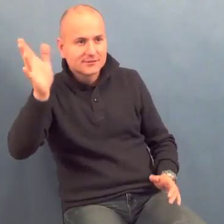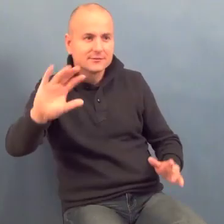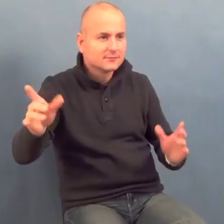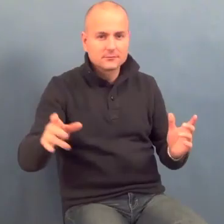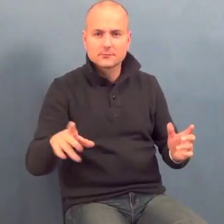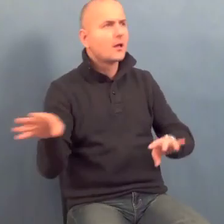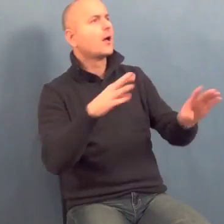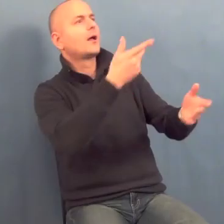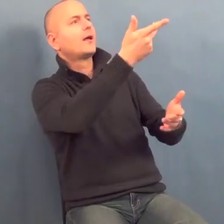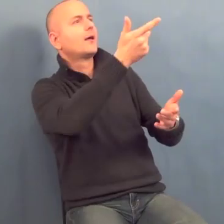A wszyscy odwracają się w jego stronę zdziwieni.